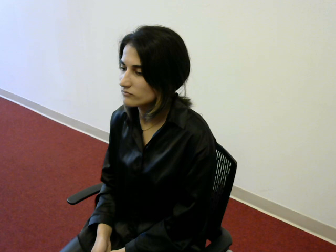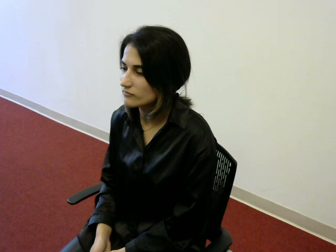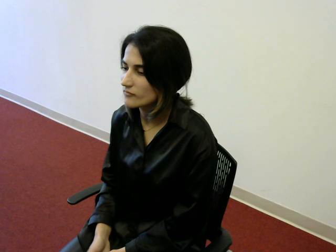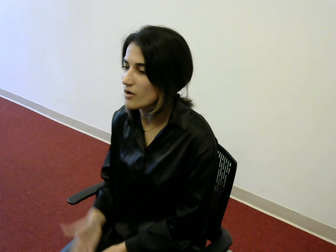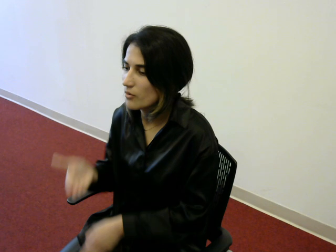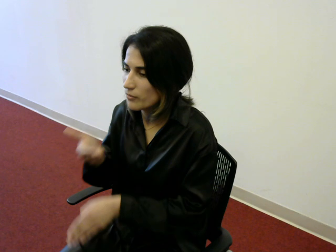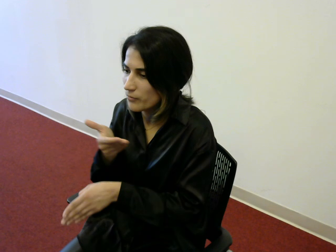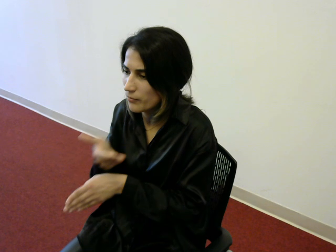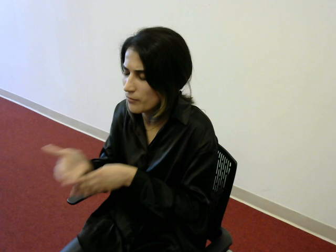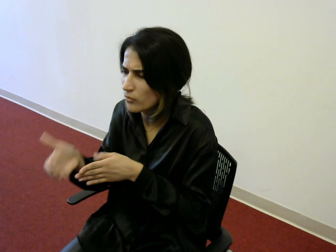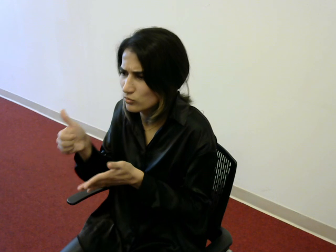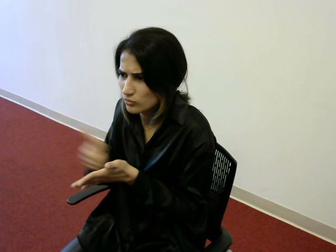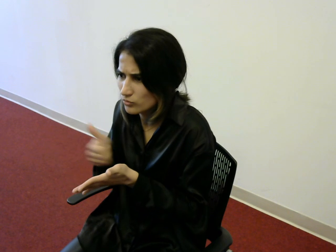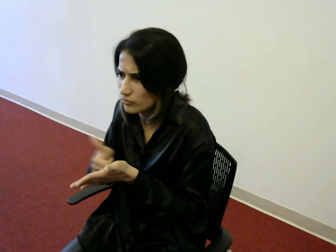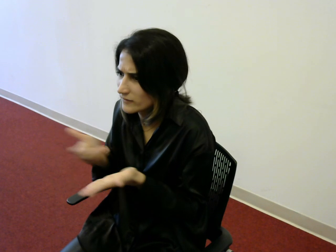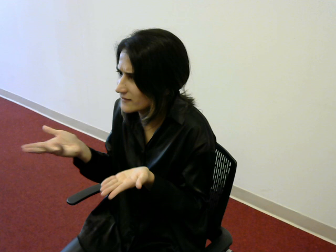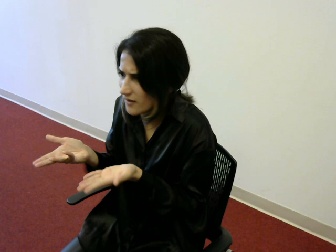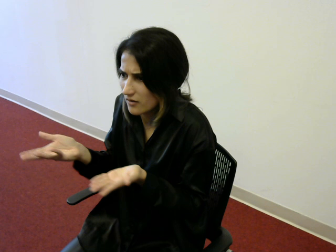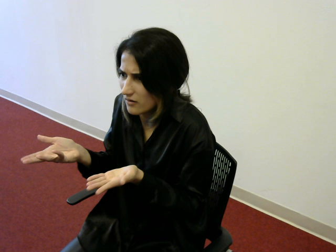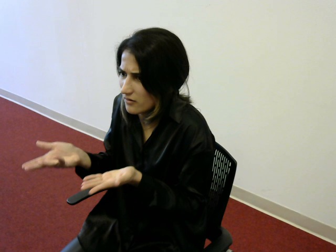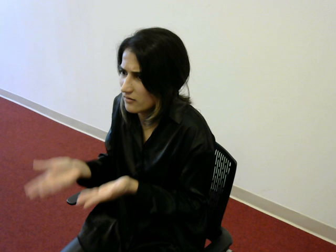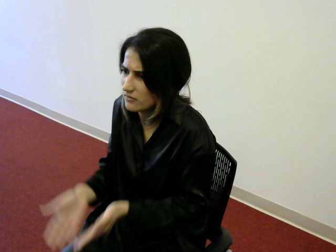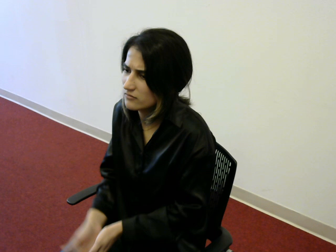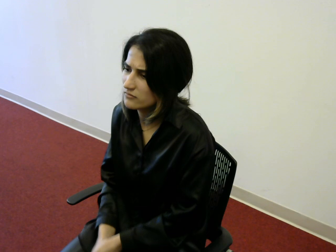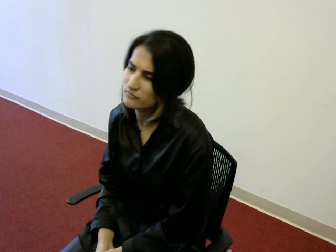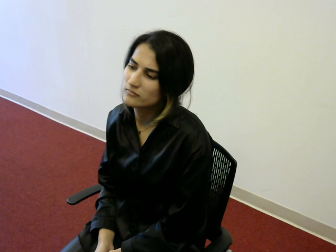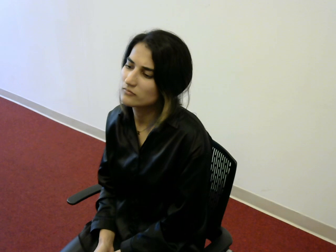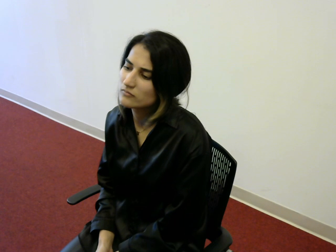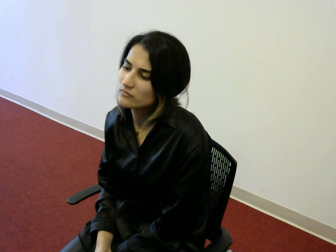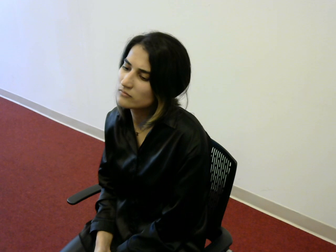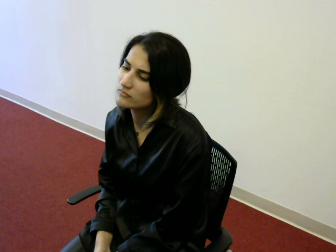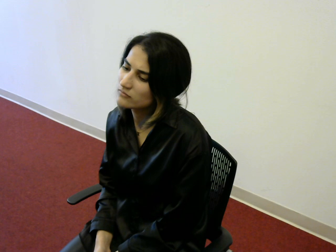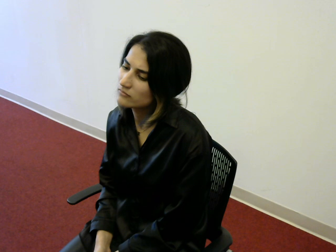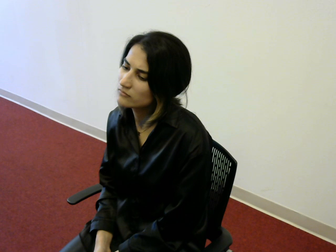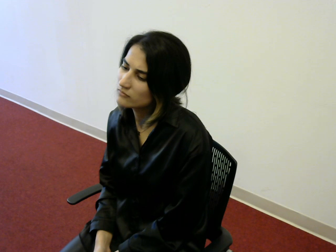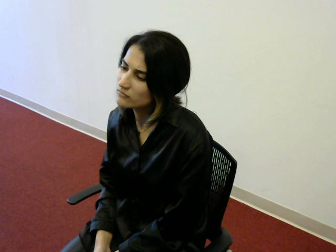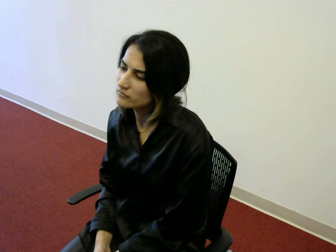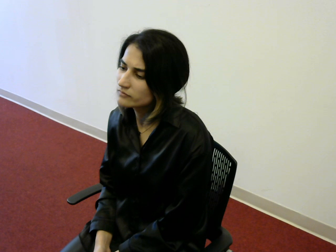Gecikməyinizin səbəbi nədir?